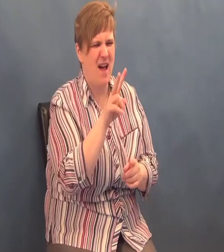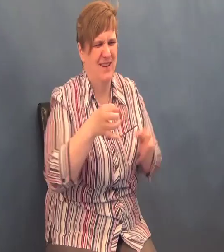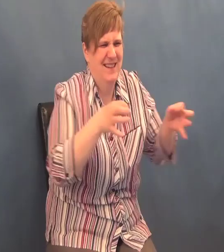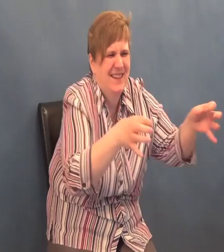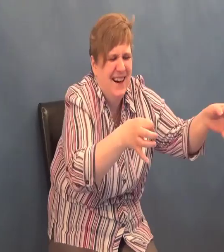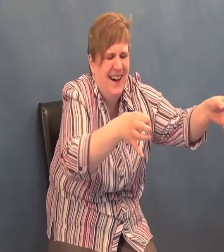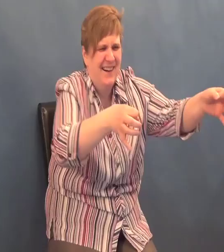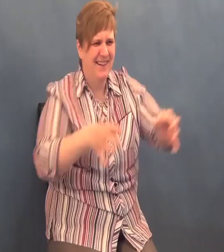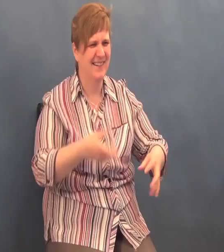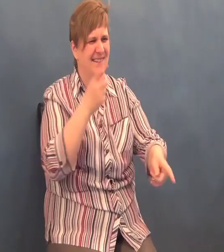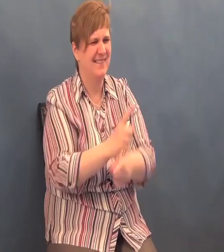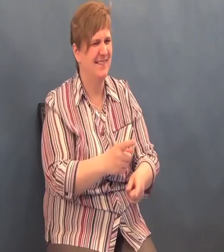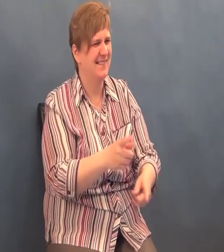Nie zdążę pobiec tam i z powrotem.